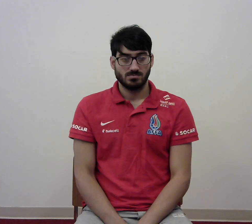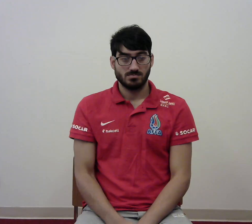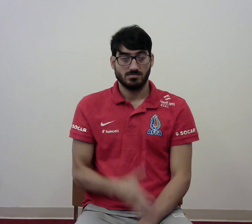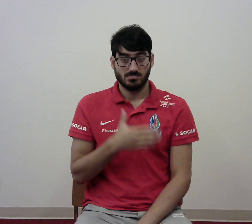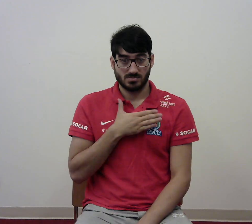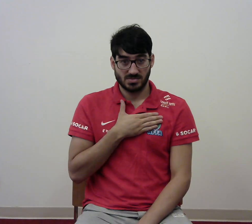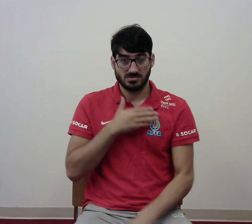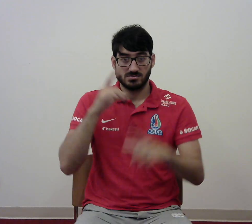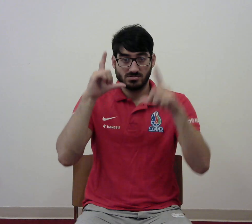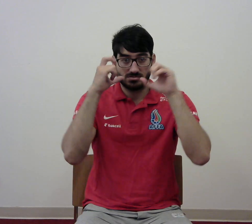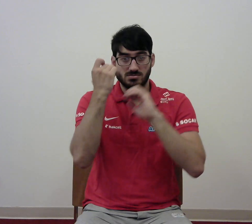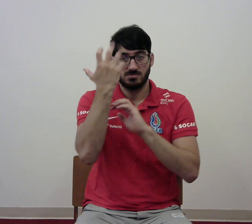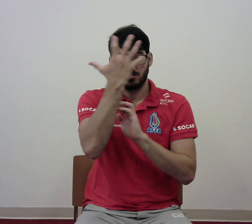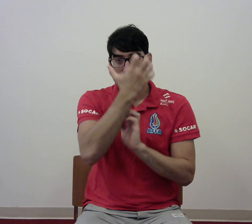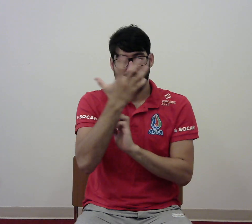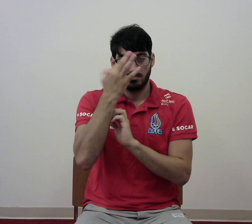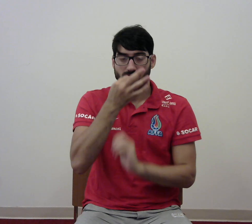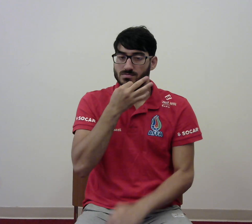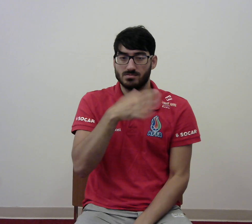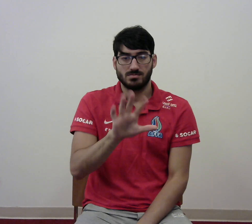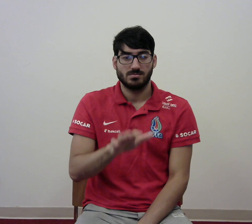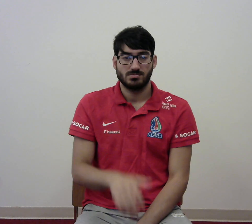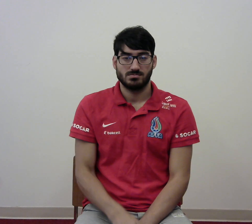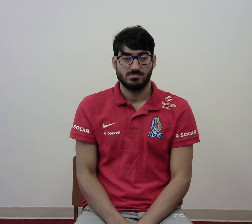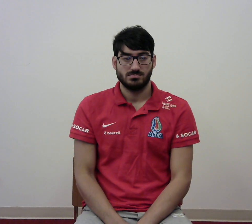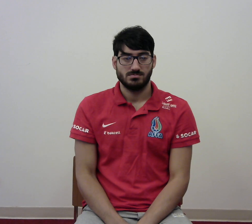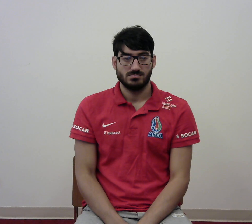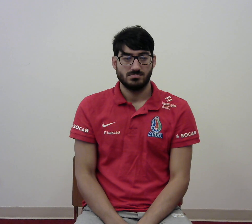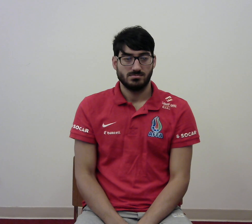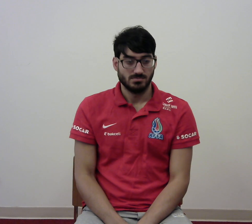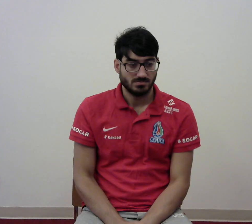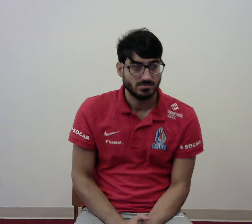Mənim şəkil çəkdirməkdən xoşum gəlir